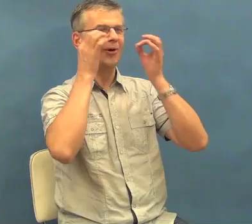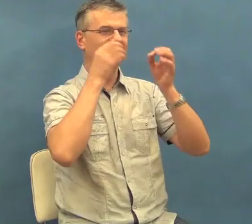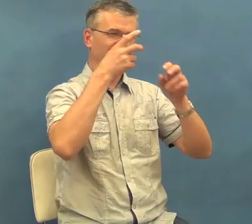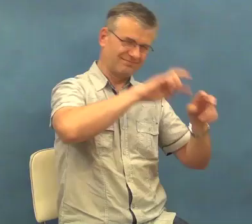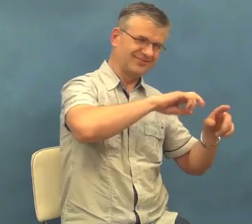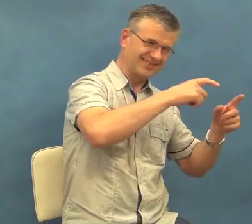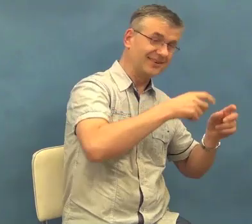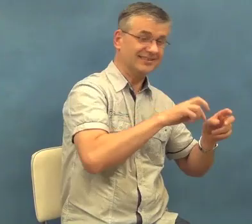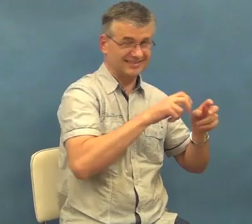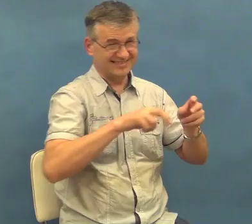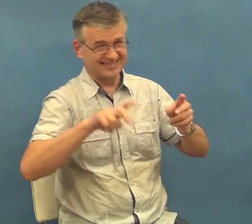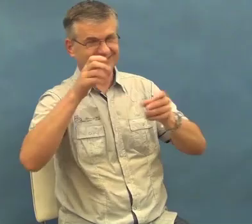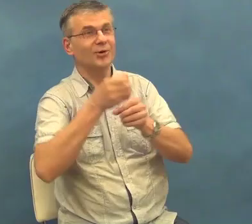Wstał i podszedł do rury.